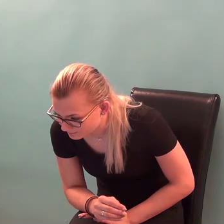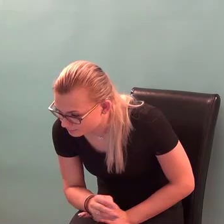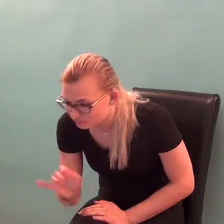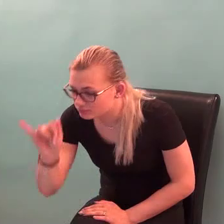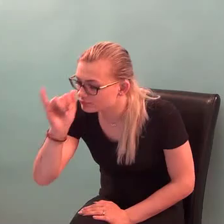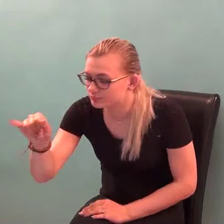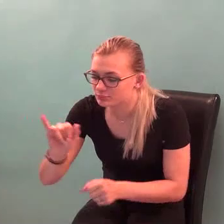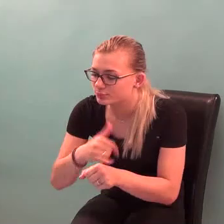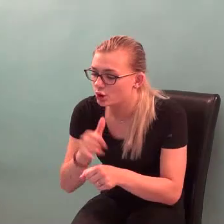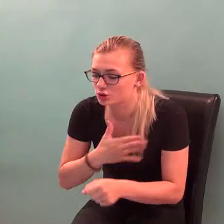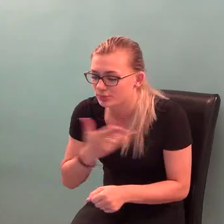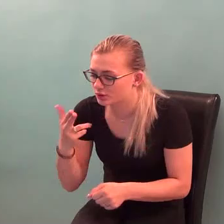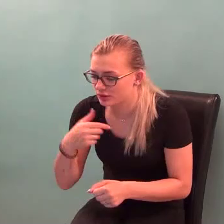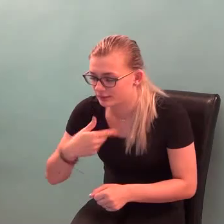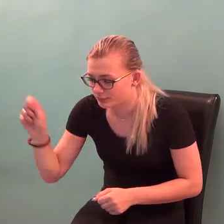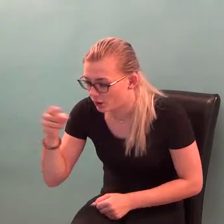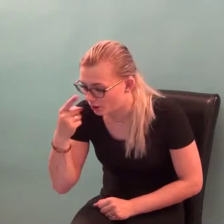W piątek, sobotę i niedzielę nie mogę, bo wyjeżdżam do Olsztyna.